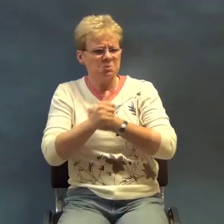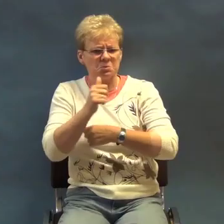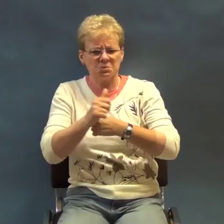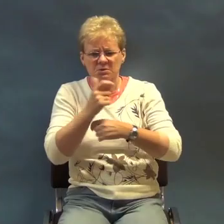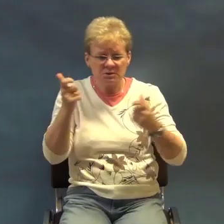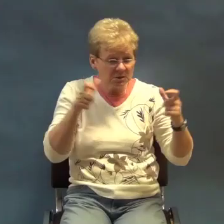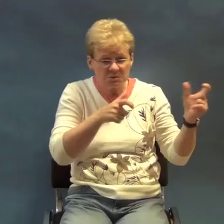Co? Co?